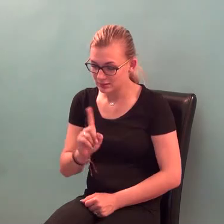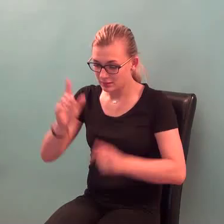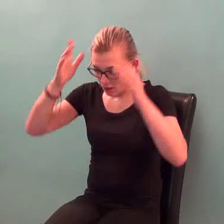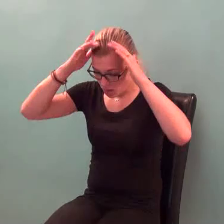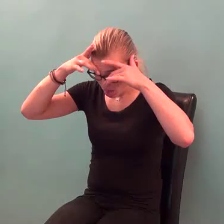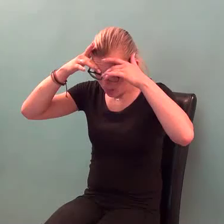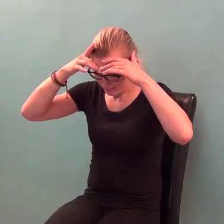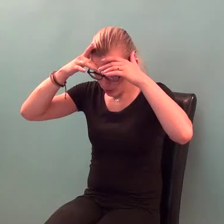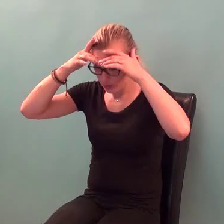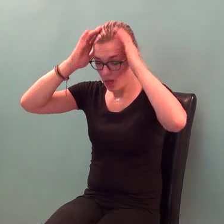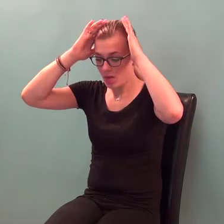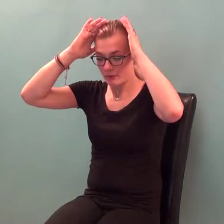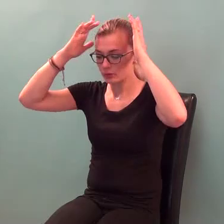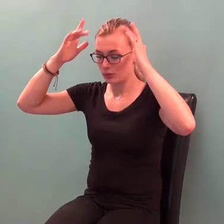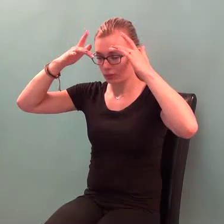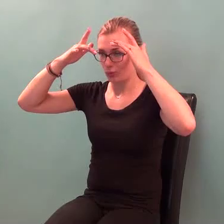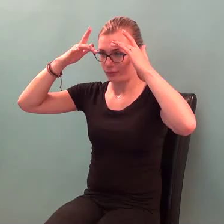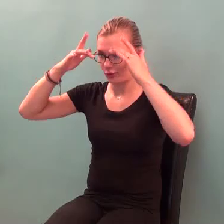Nie wolno mieć kasku za nisko z przodu, ani za wysoko do tyłu, tylko równo założony, na środku czoła.